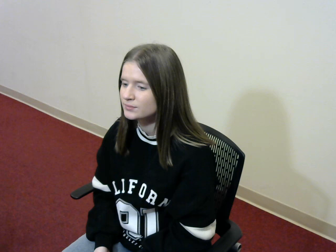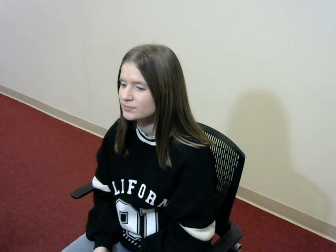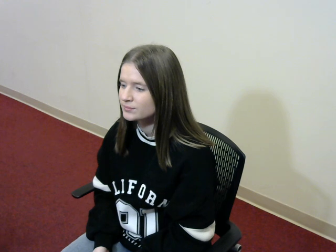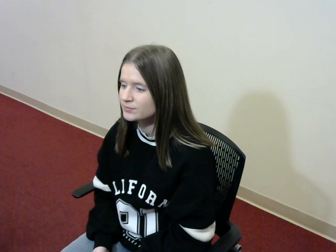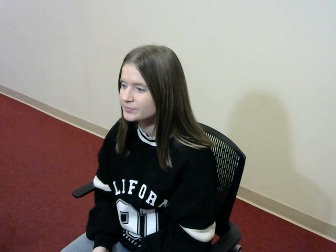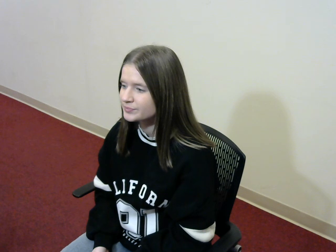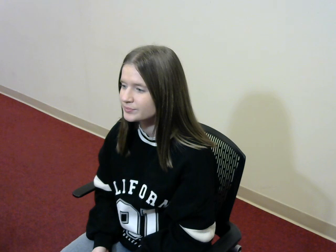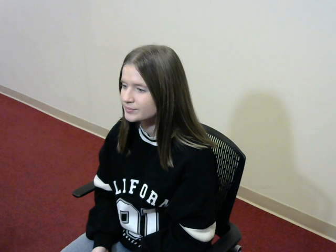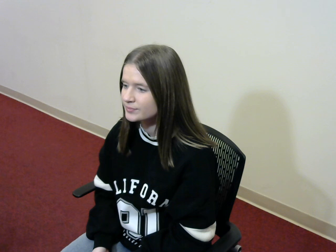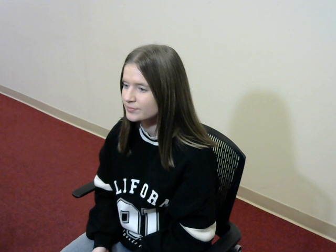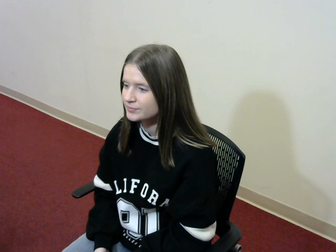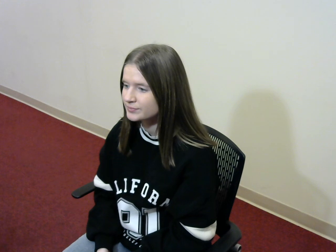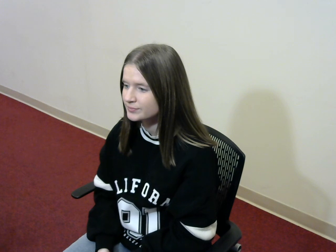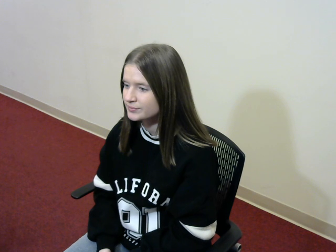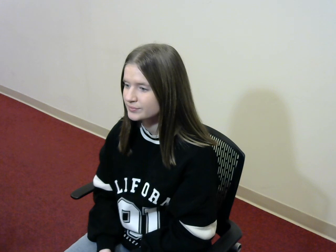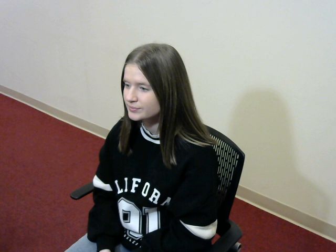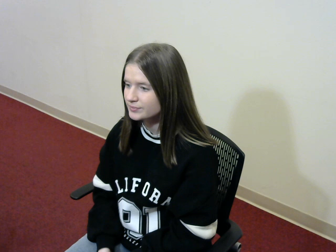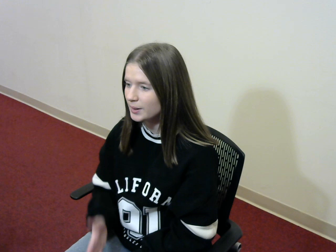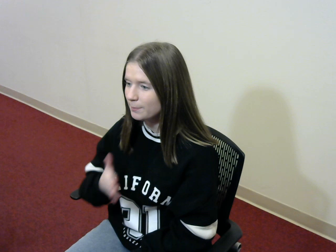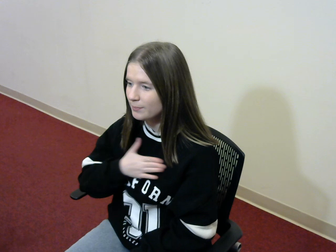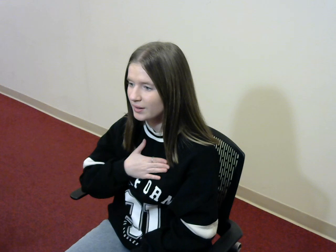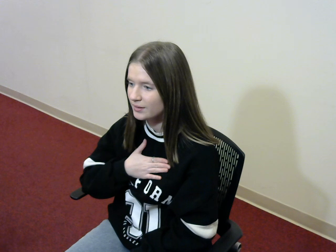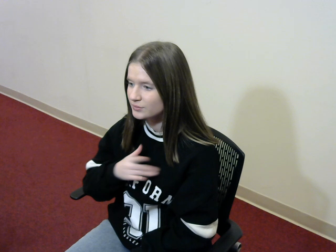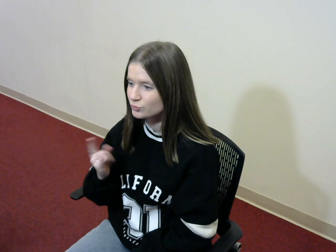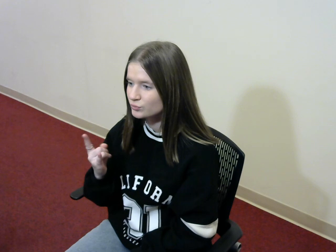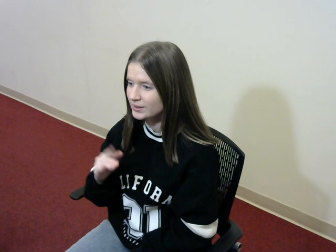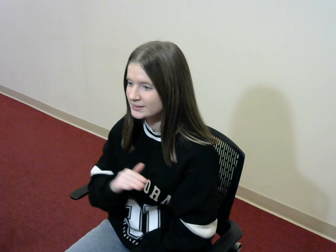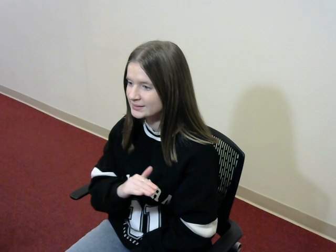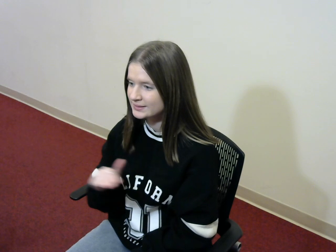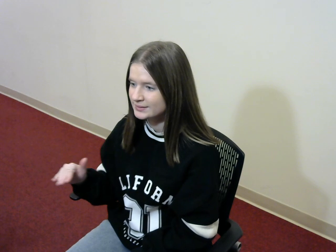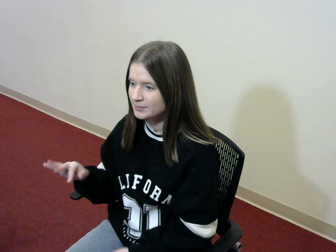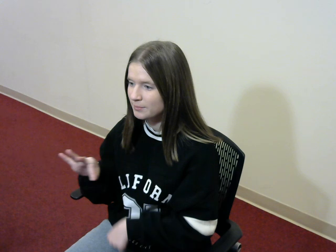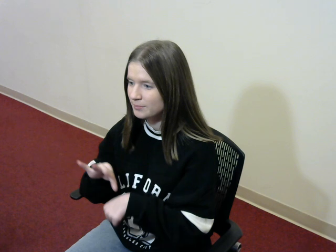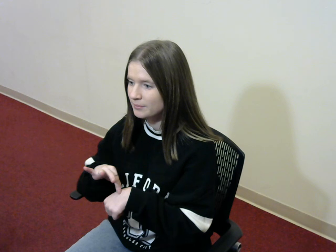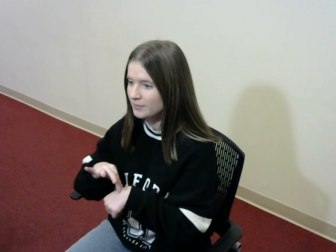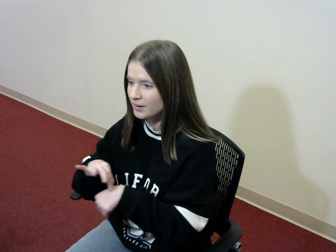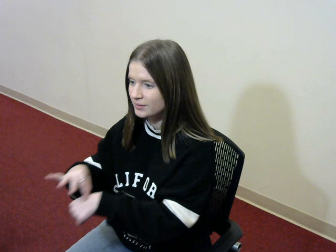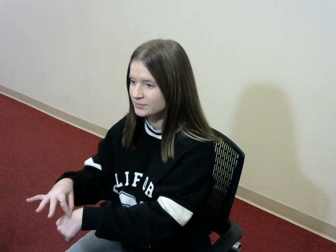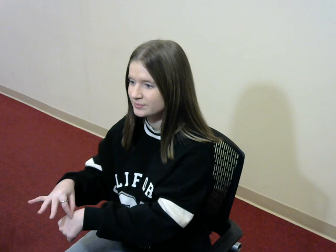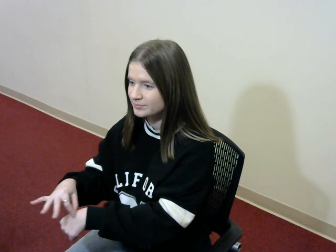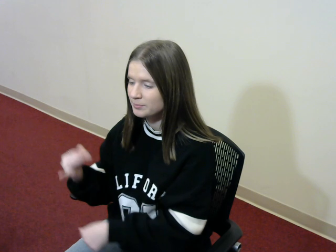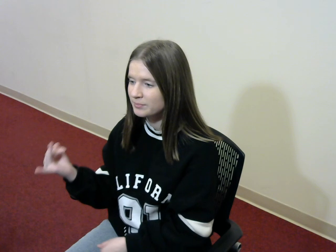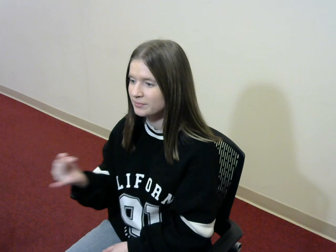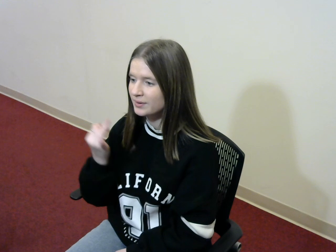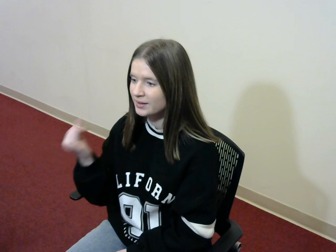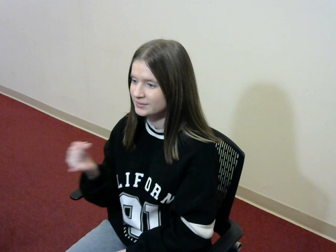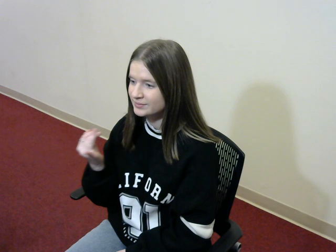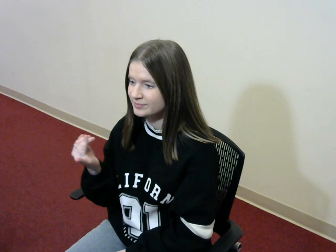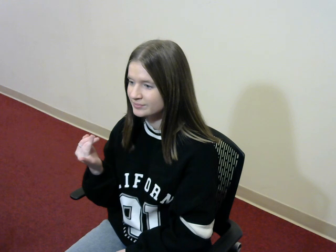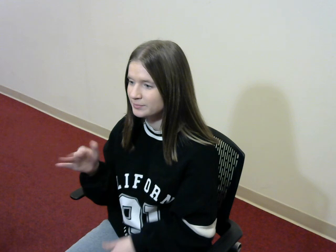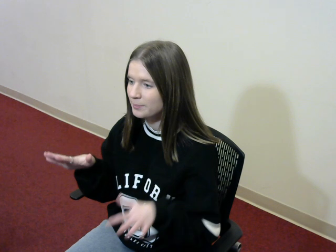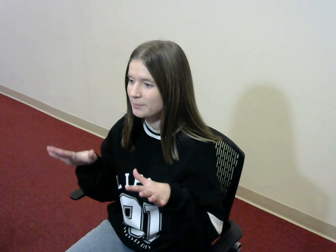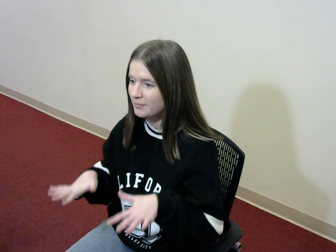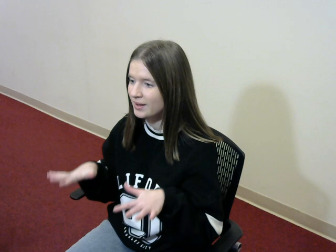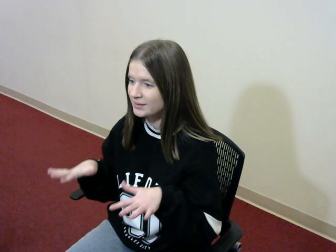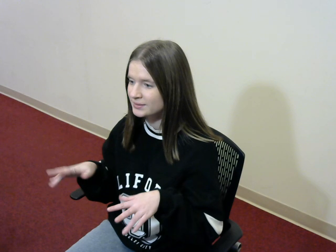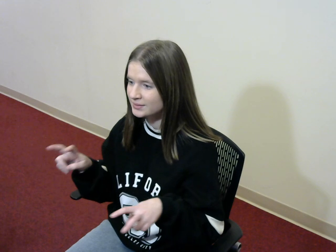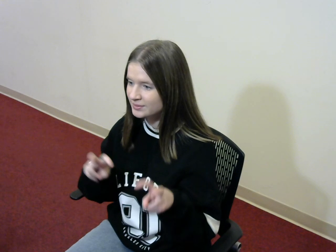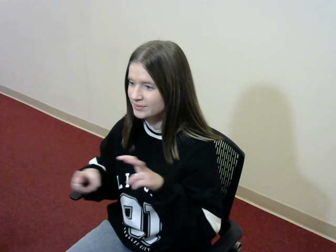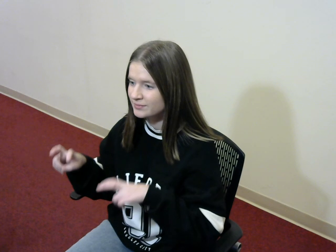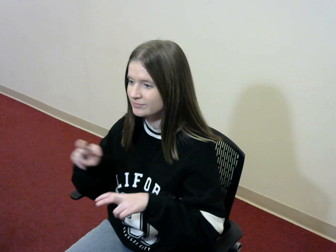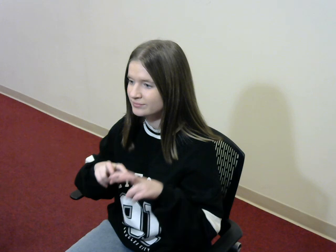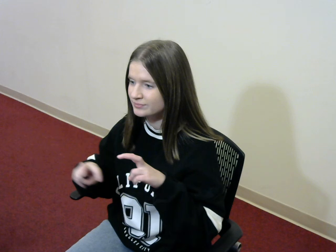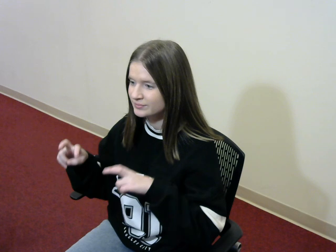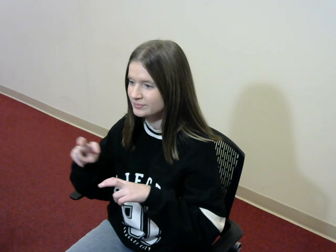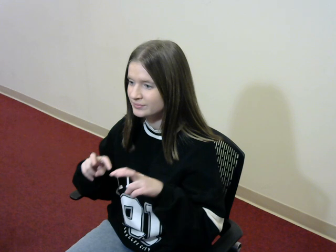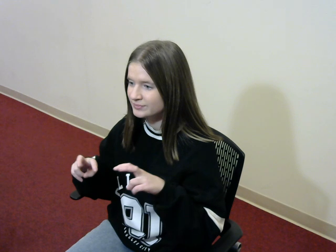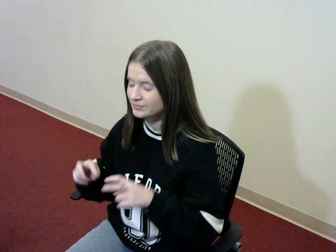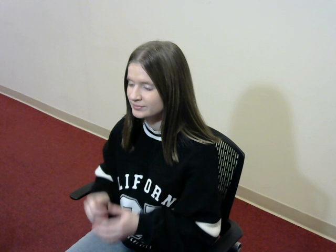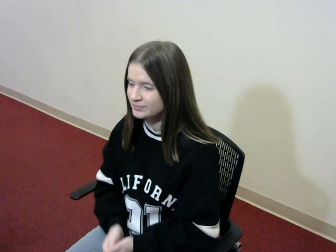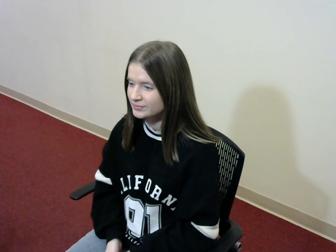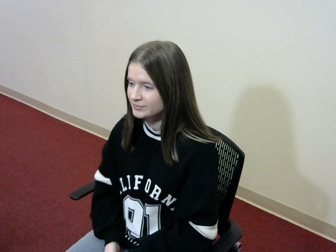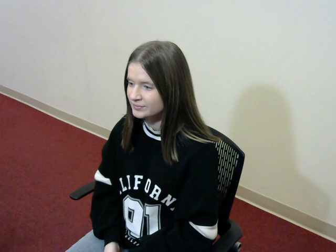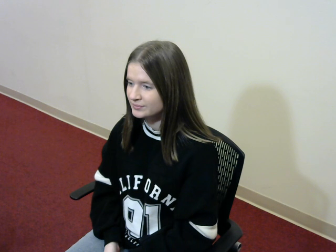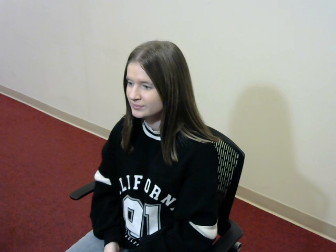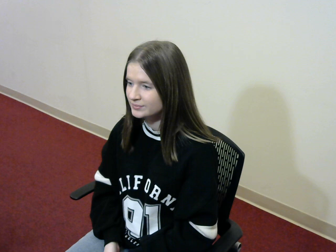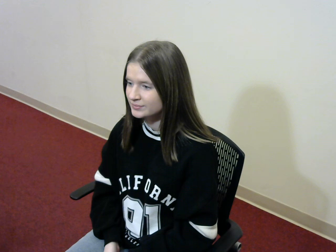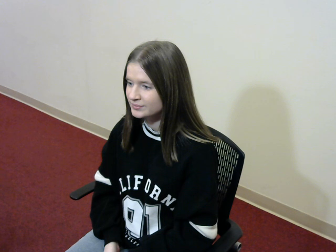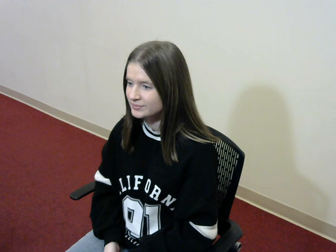Mən uşaqlarımı aparmağa maraqlı yer axtarıram